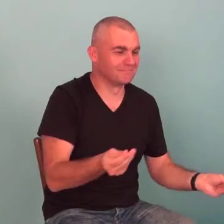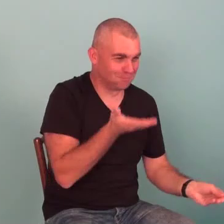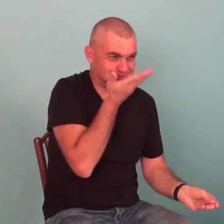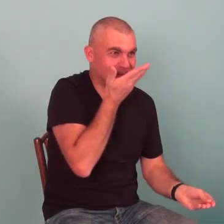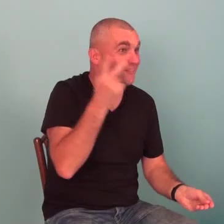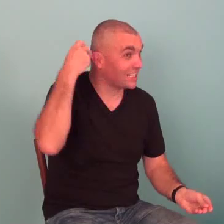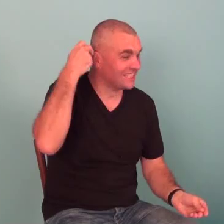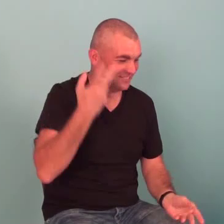Nie ma czereśni.